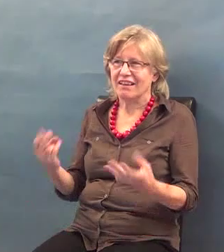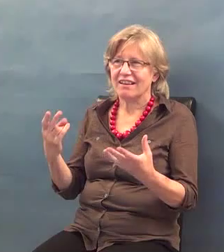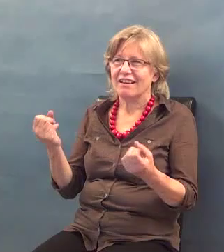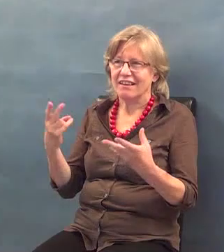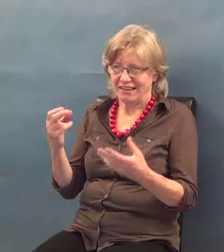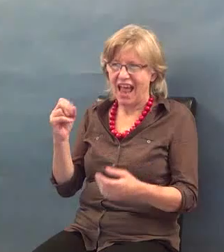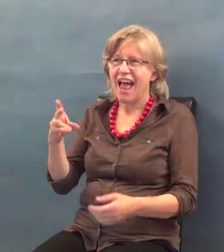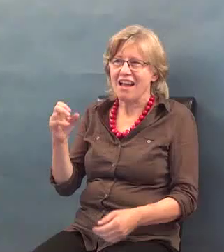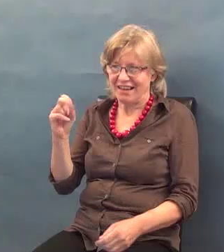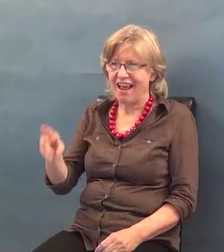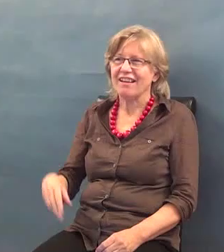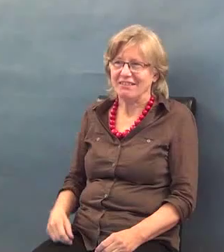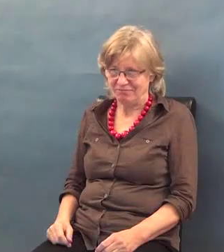Tak.